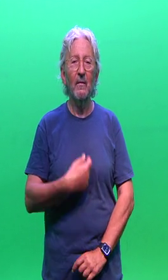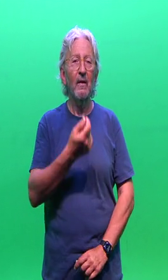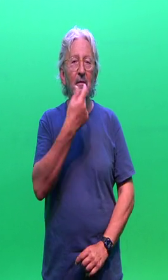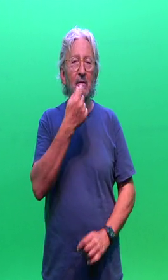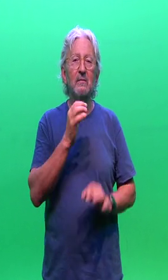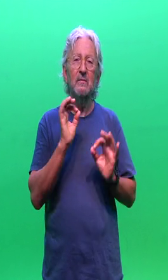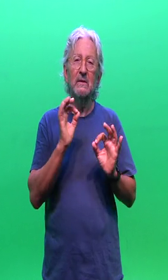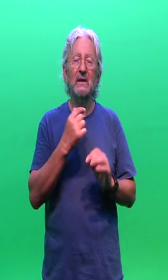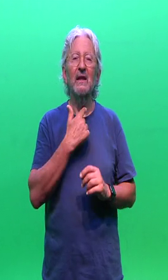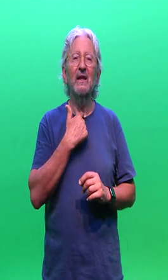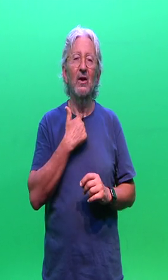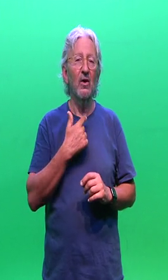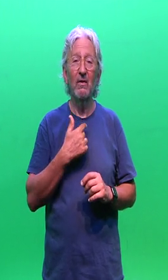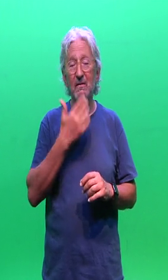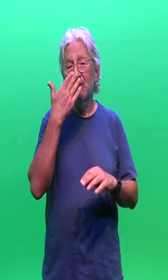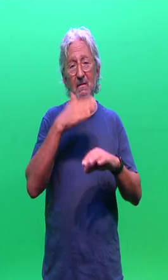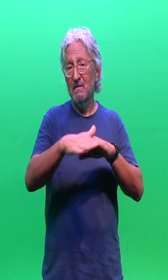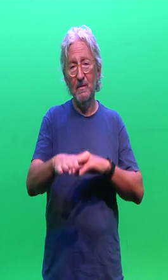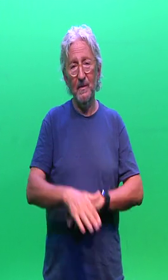Prenc una pastilla per la tiroides, és crònica.